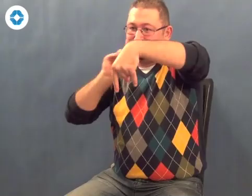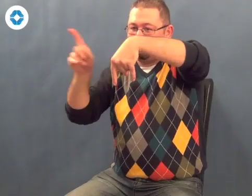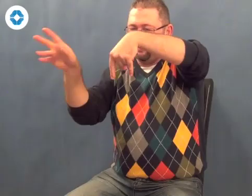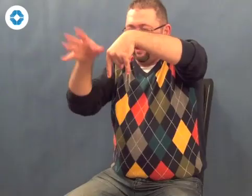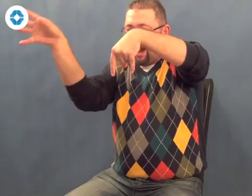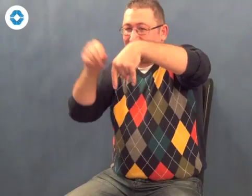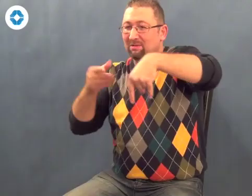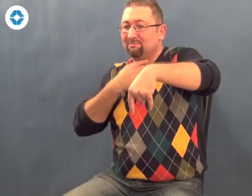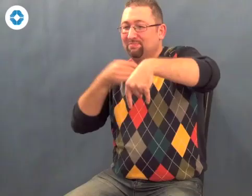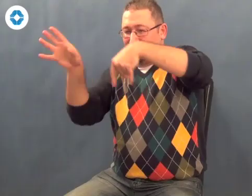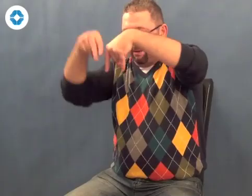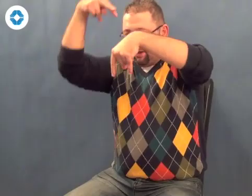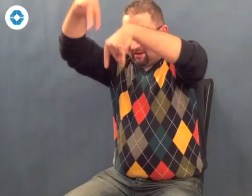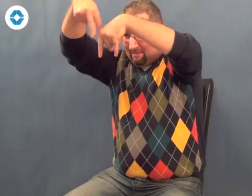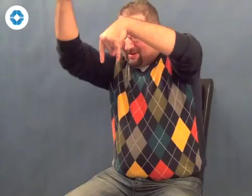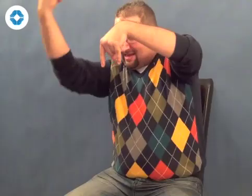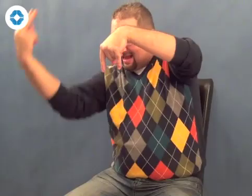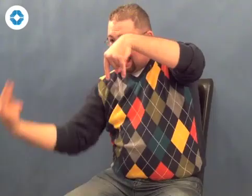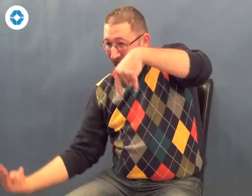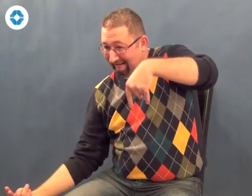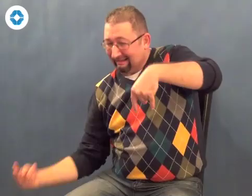Razem z psem spadają w dół.